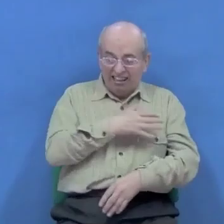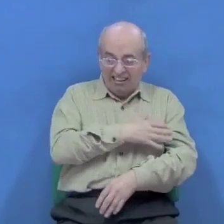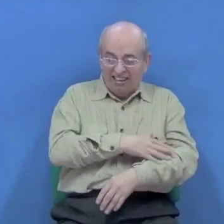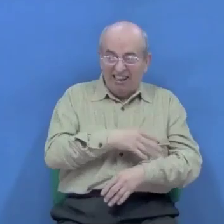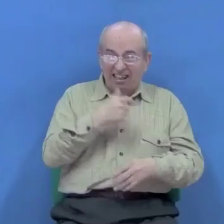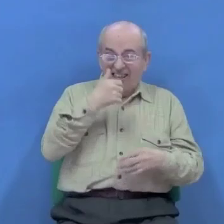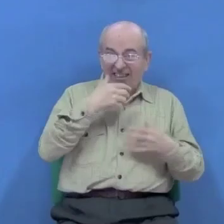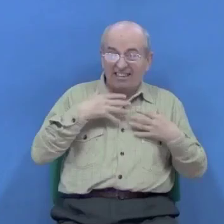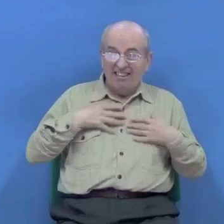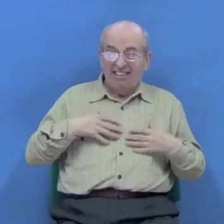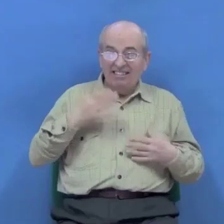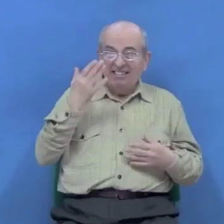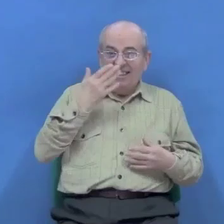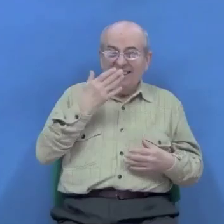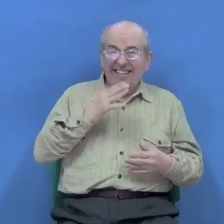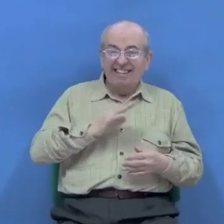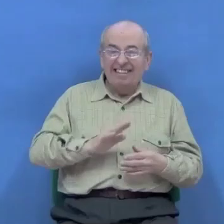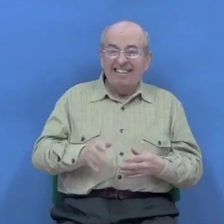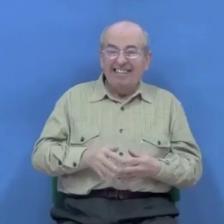Gorące ciało, brązowe, czarne.